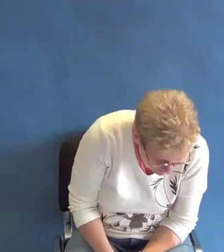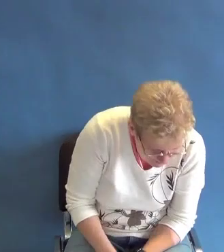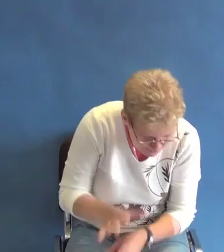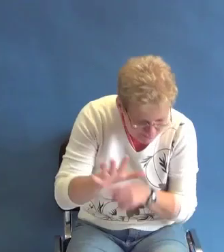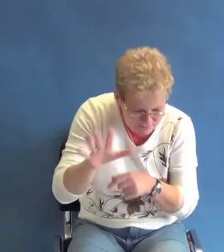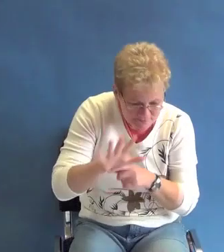Piętnasty.